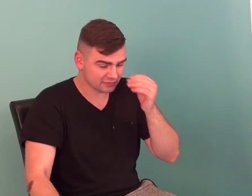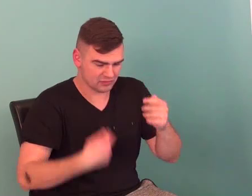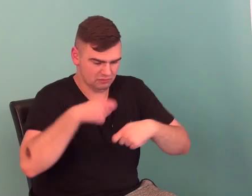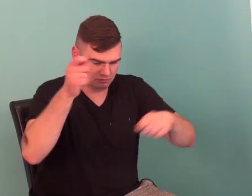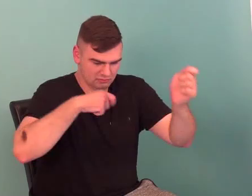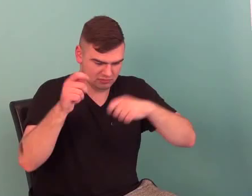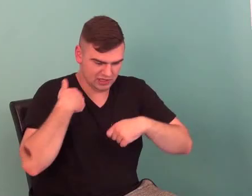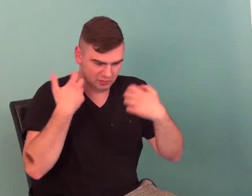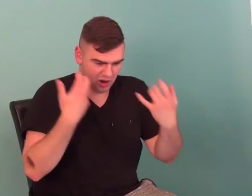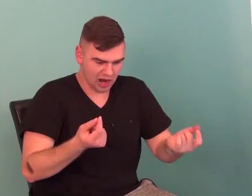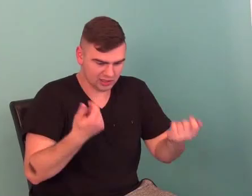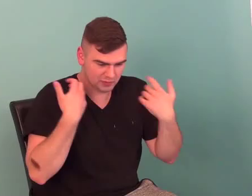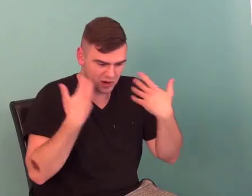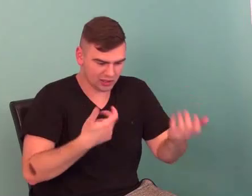Dużo wyjeżdżam, jestem bogaty, mam pieniądze.